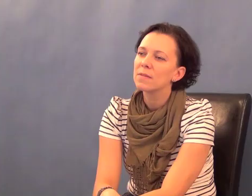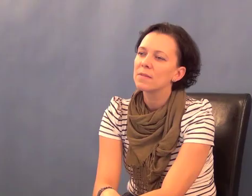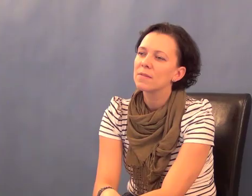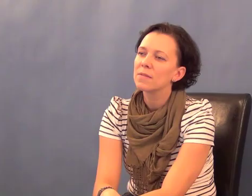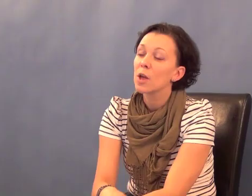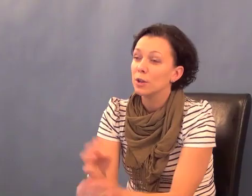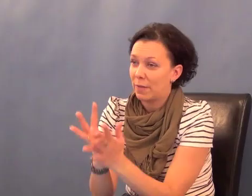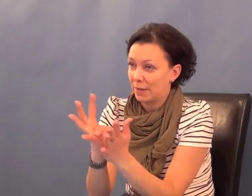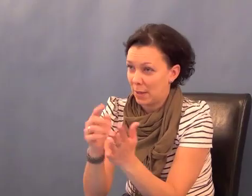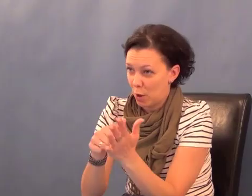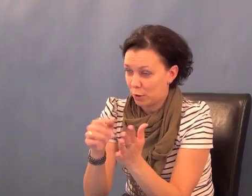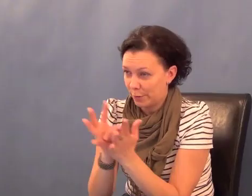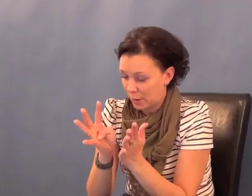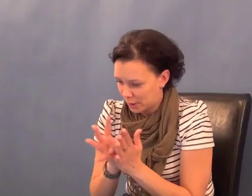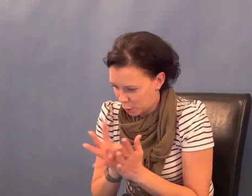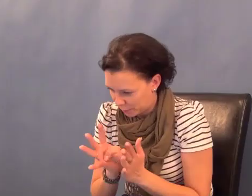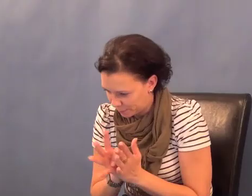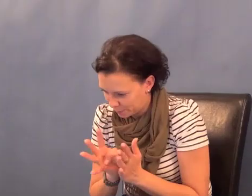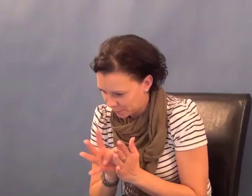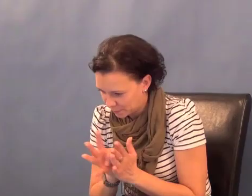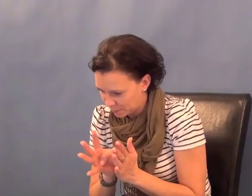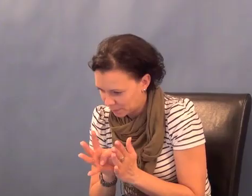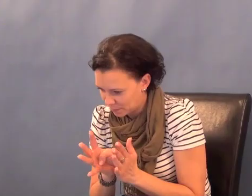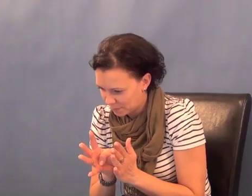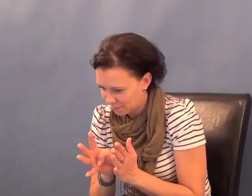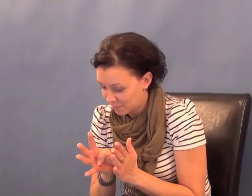Dziewiętnastego, tego dziewiętnastego?